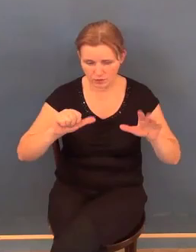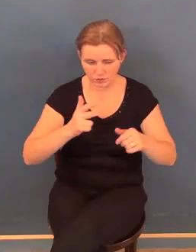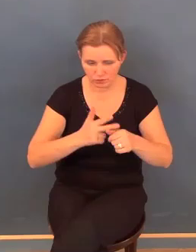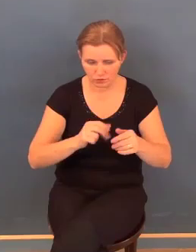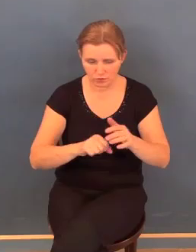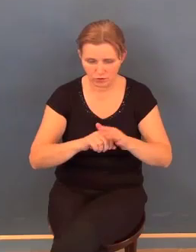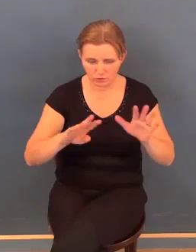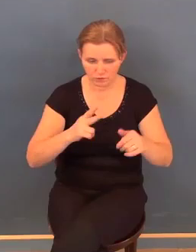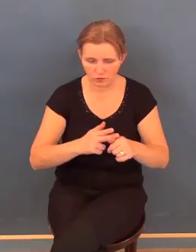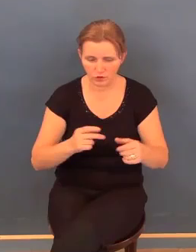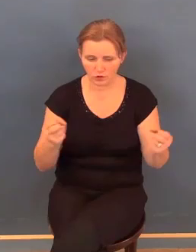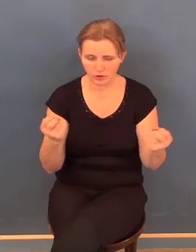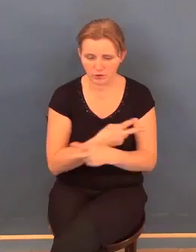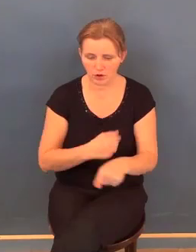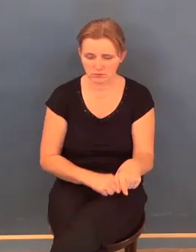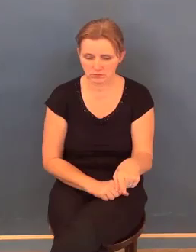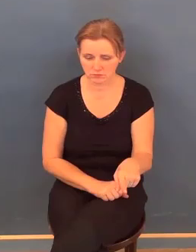Od szóstej trzydzieści do dziewiątej trzydzieści jestem w kinie.